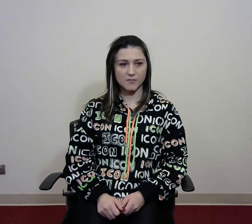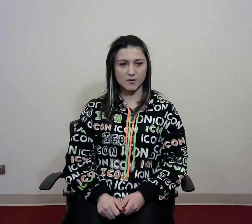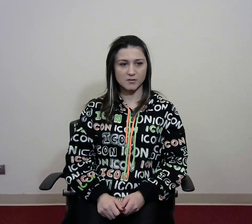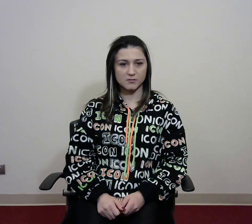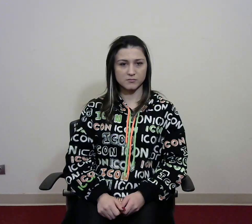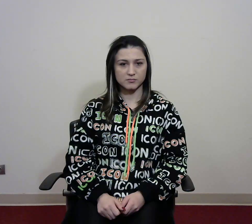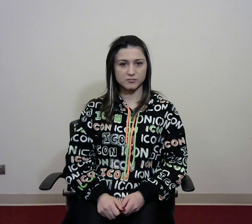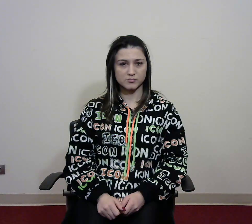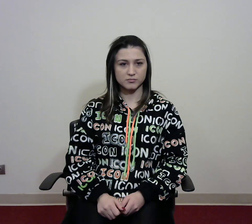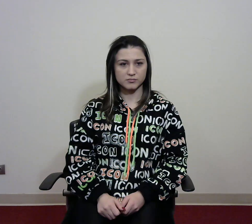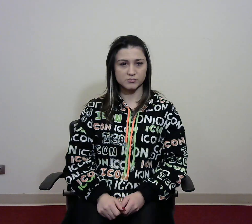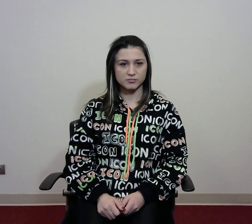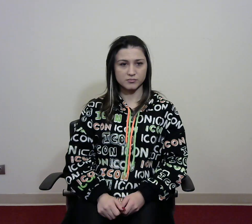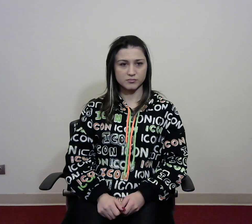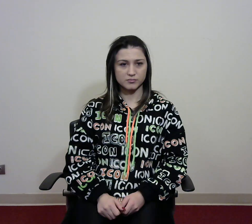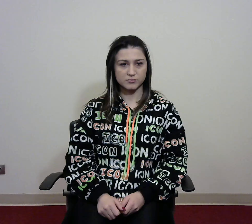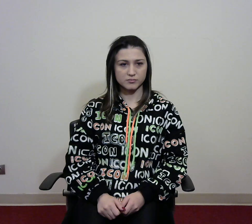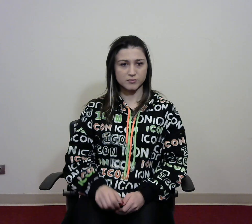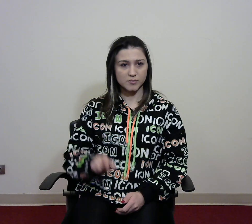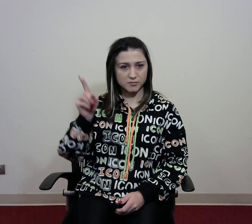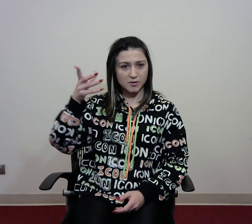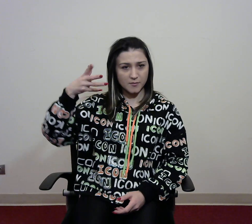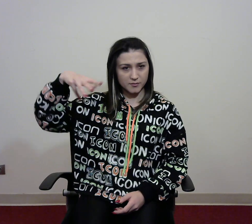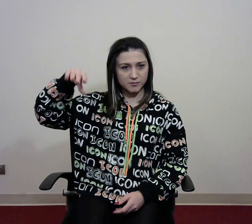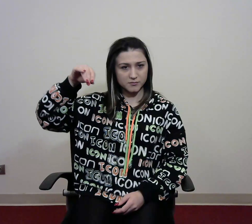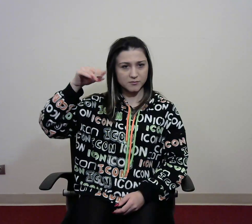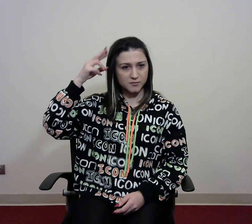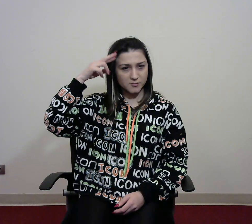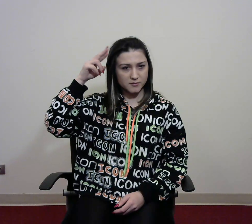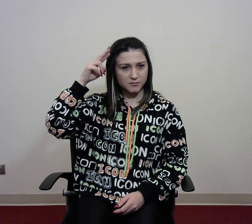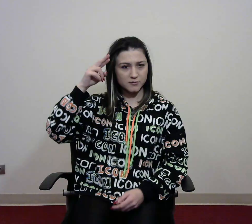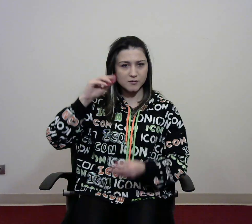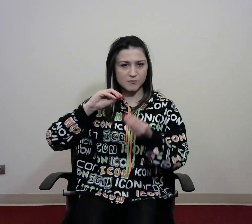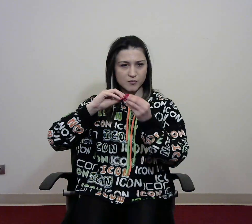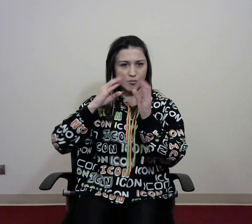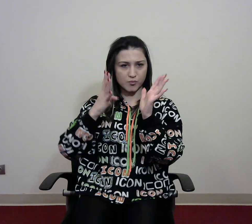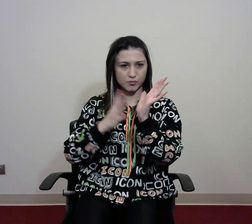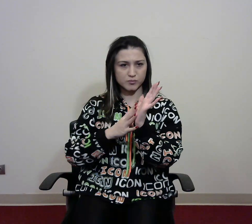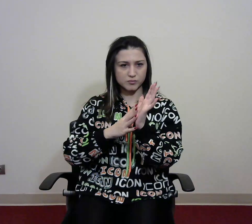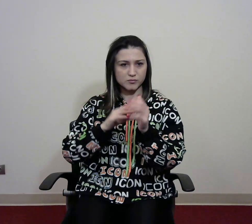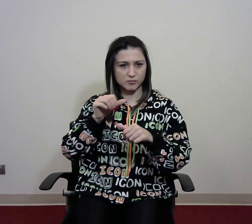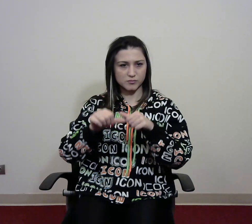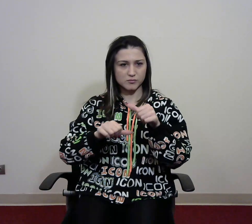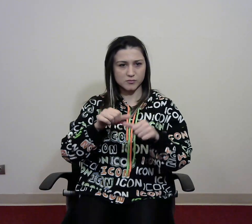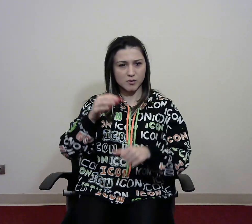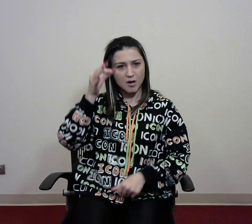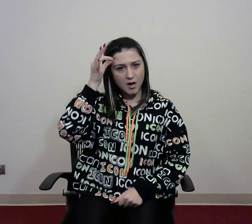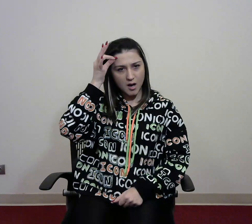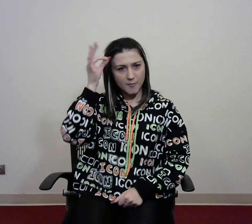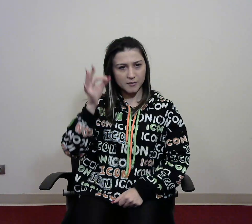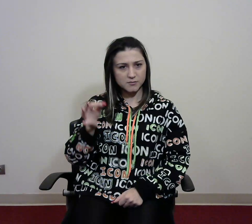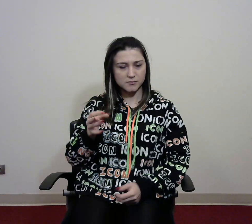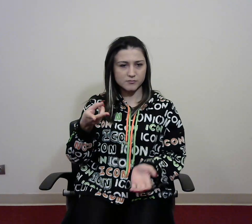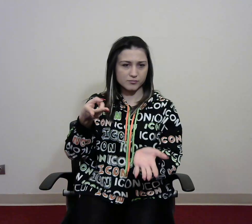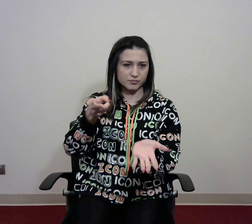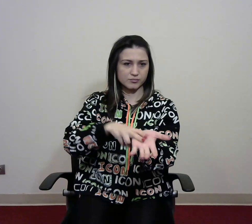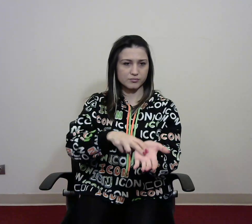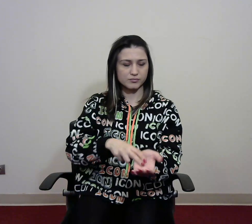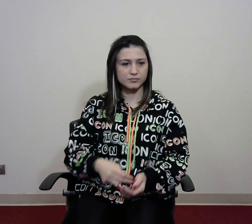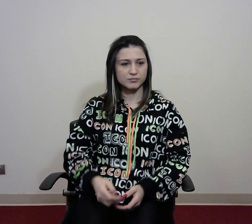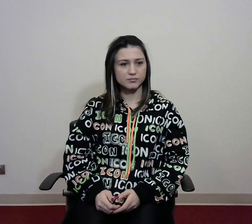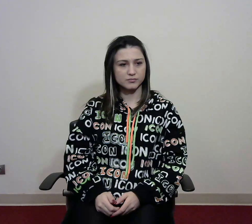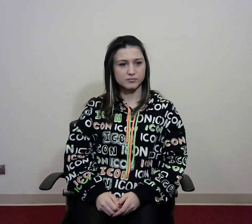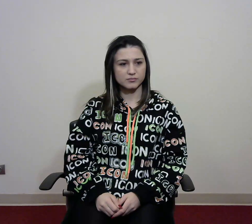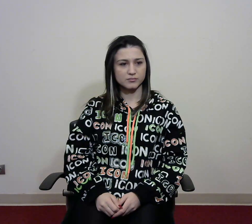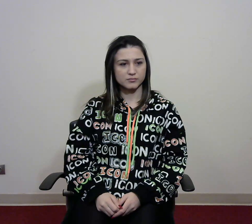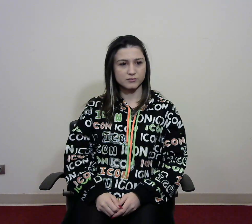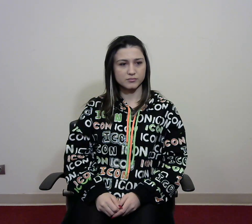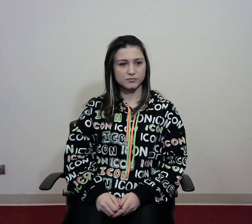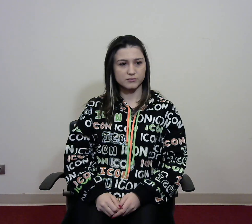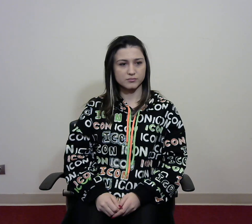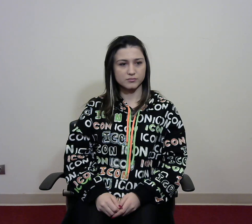Onların əmisi 2019-cu ildə Almaniyaya köçüb